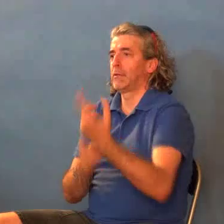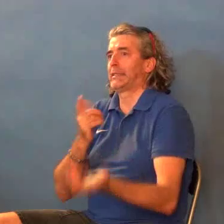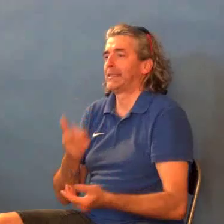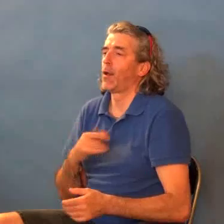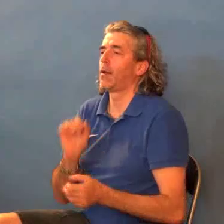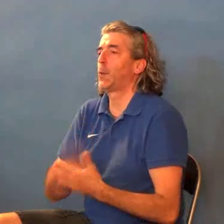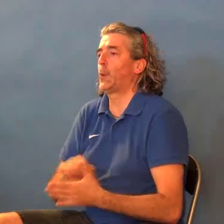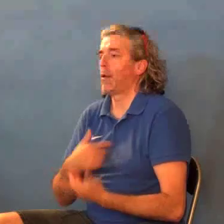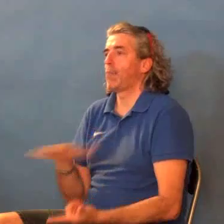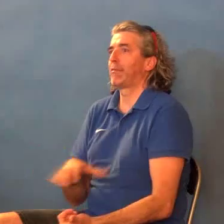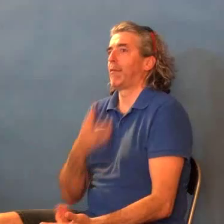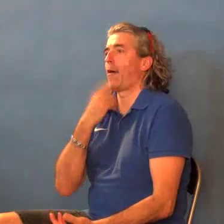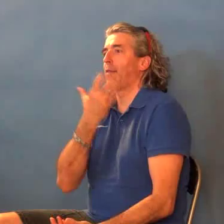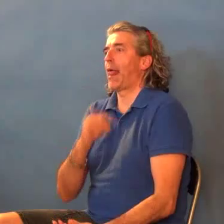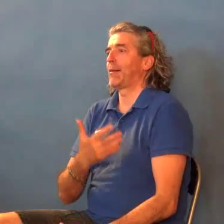Młody chłopiec udawał, że kradzież nie miała miejsca.